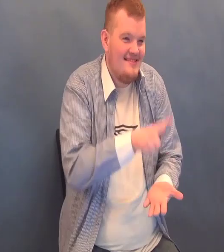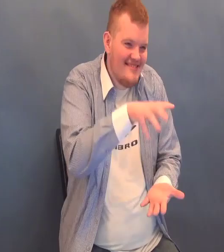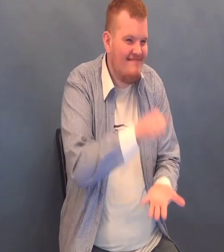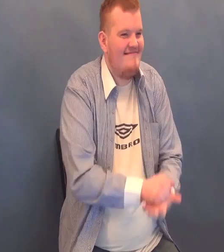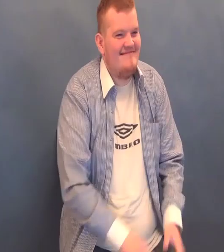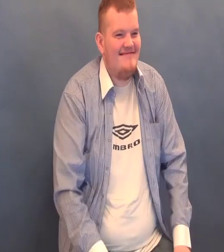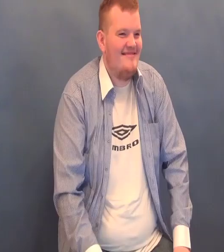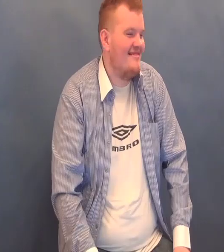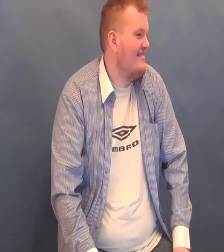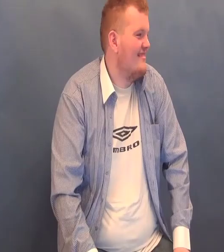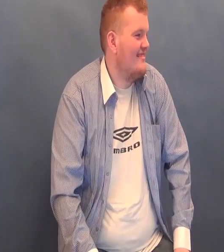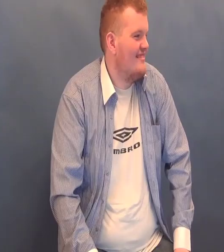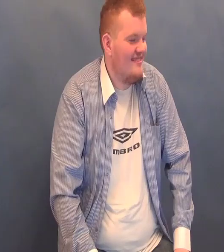Jesteś zajęty, jesteś zajęty.